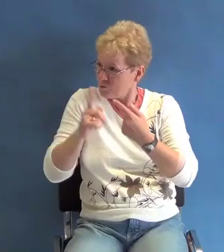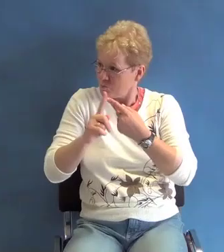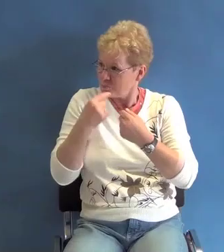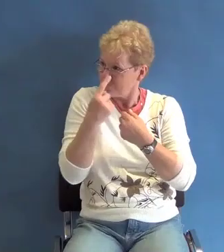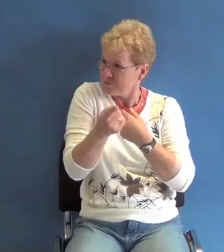Powiedzieć jej?